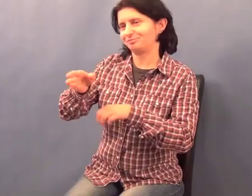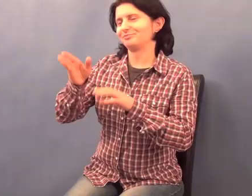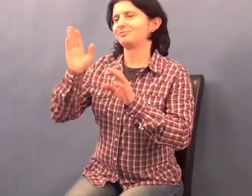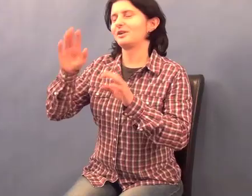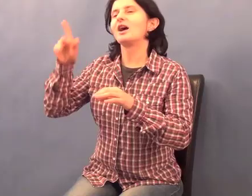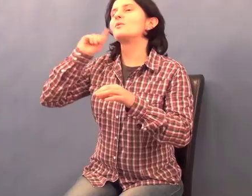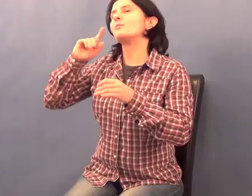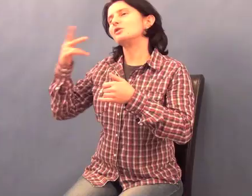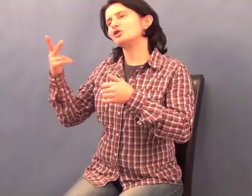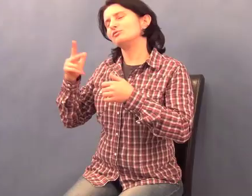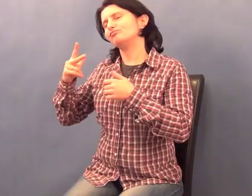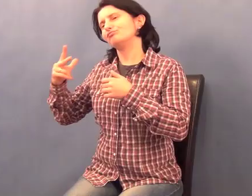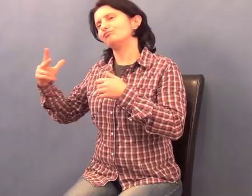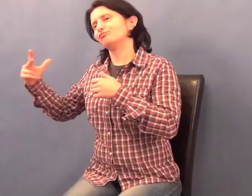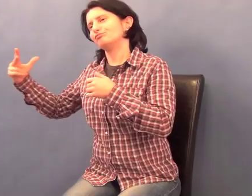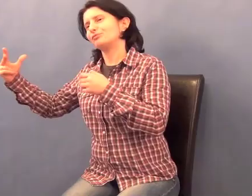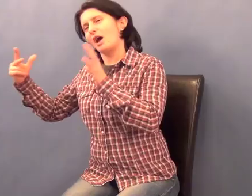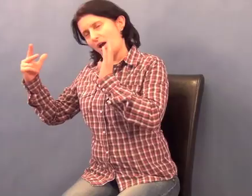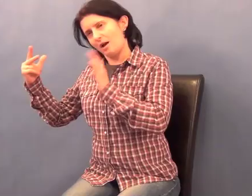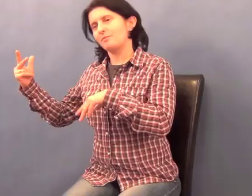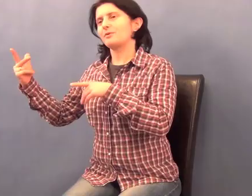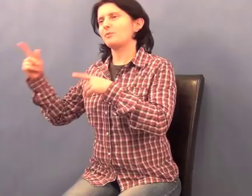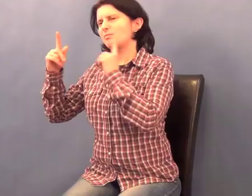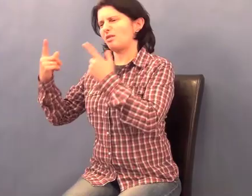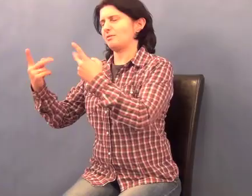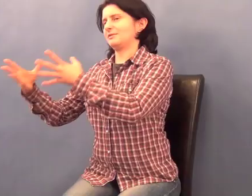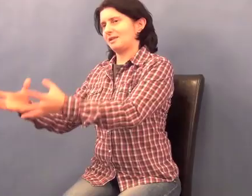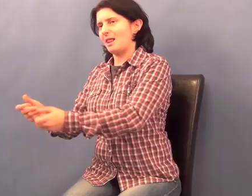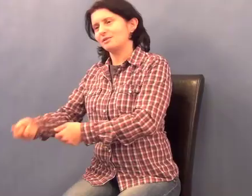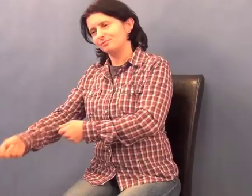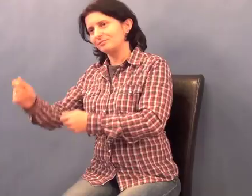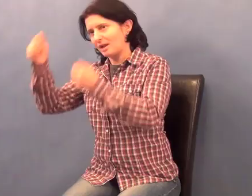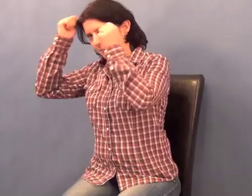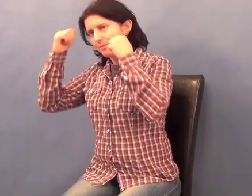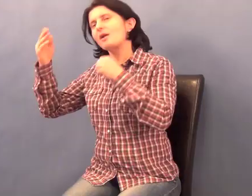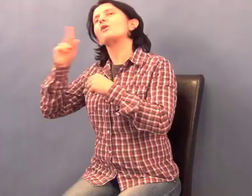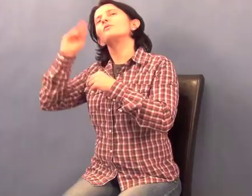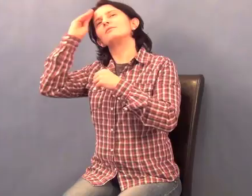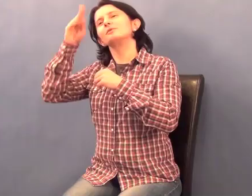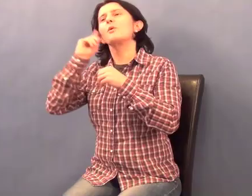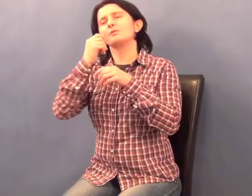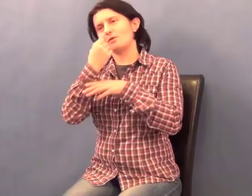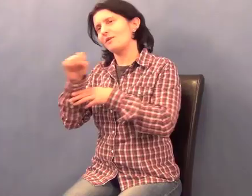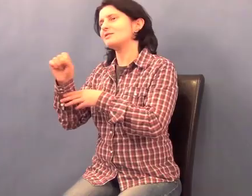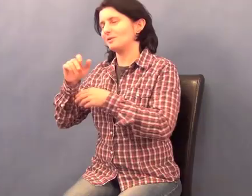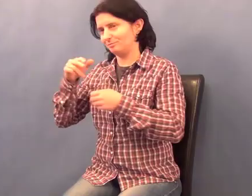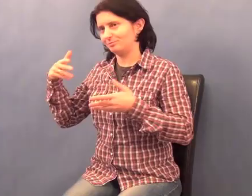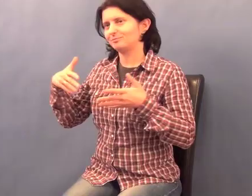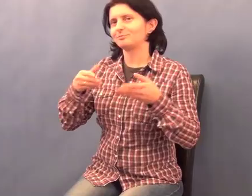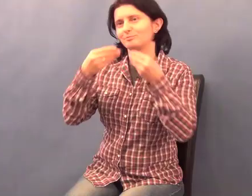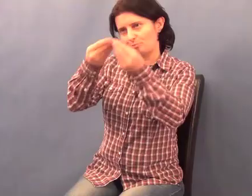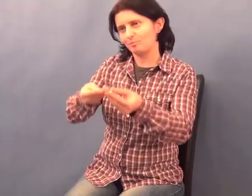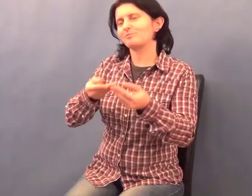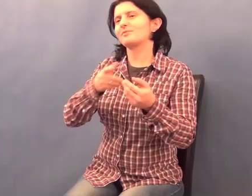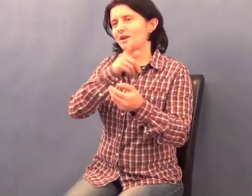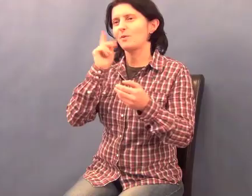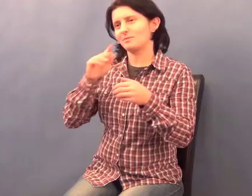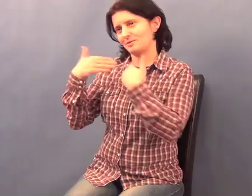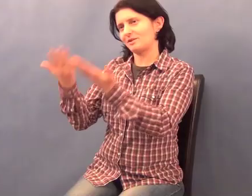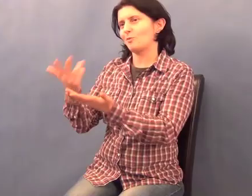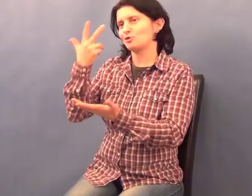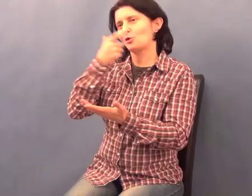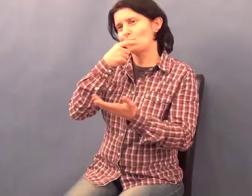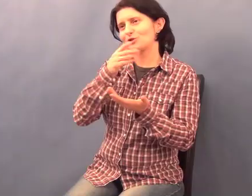Trzech chłopaków już poszło, ale po drodze znaleźli kapelusz rowerzysty i zawołali chłopca na rowerze. Rowerzysta wrócił do nich, wziął kapelusz i poczęstował każdego jedną gruszką.